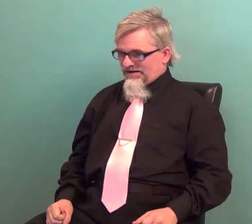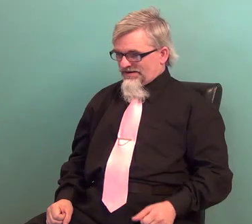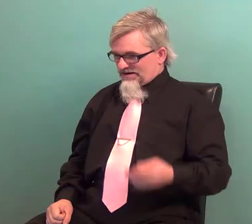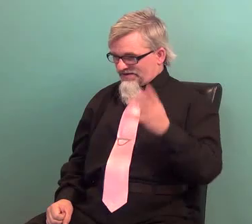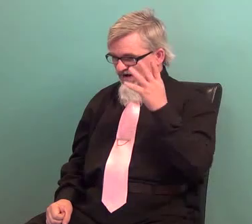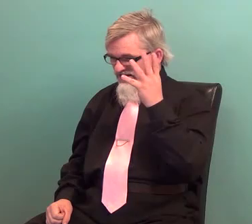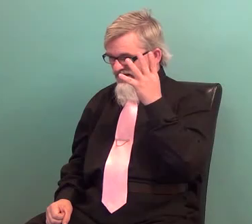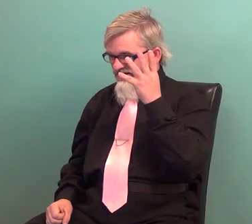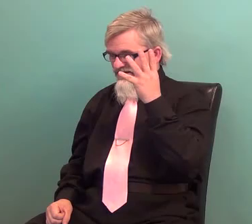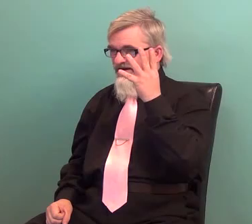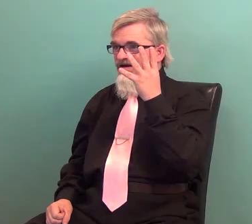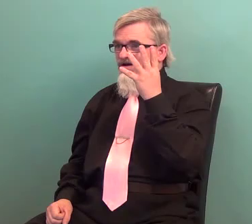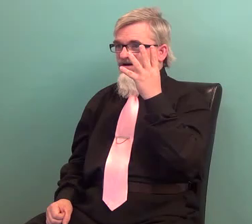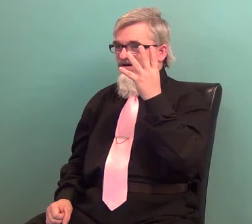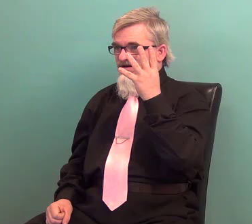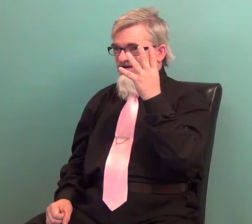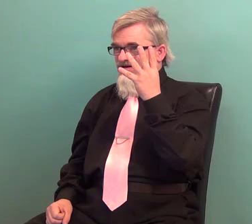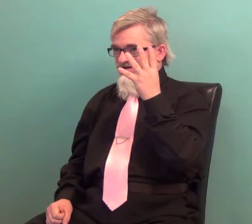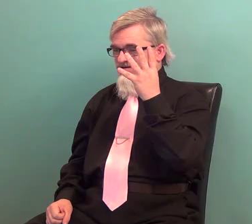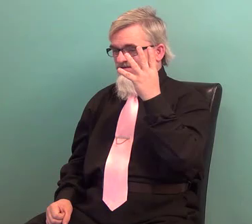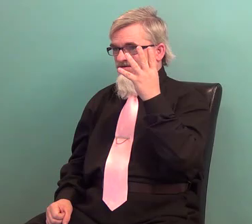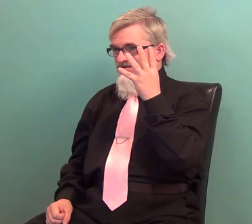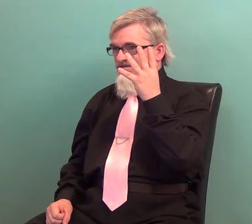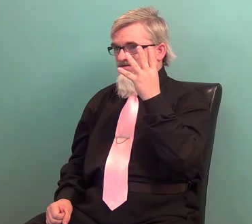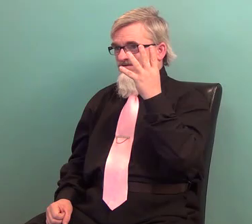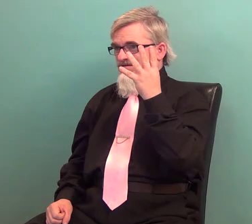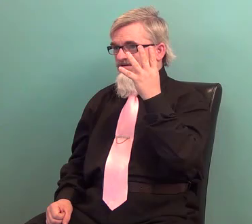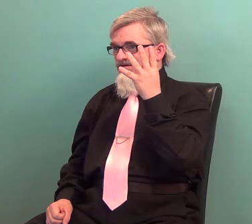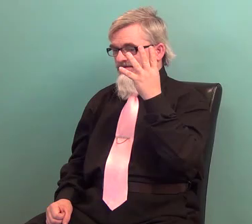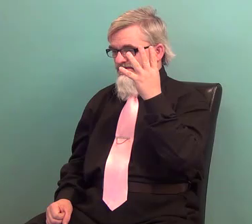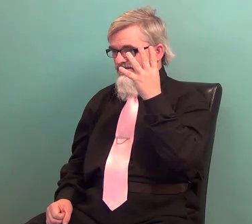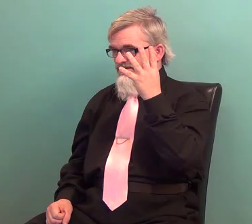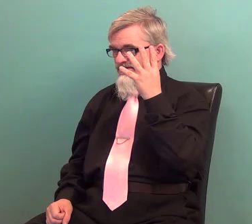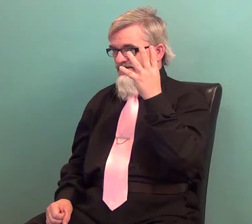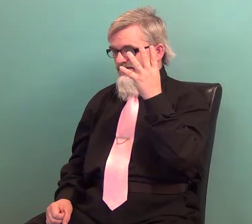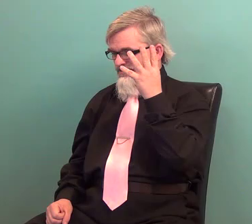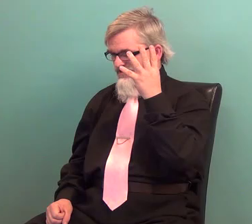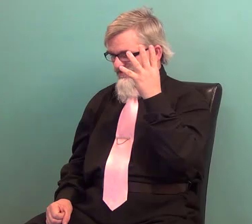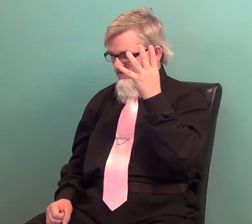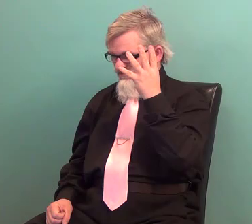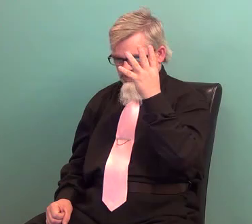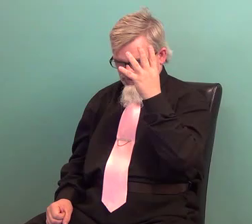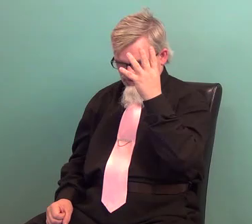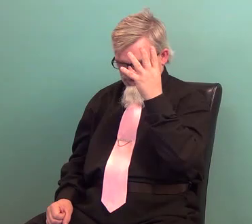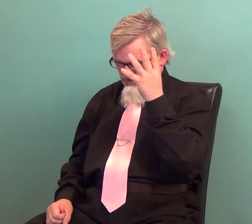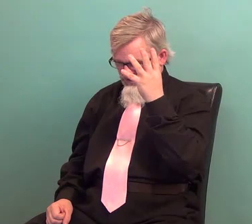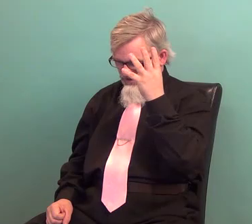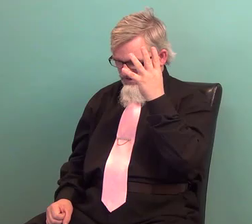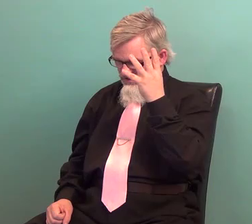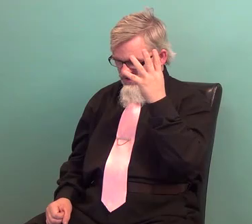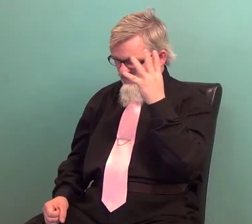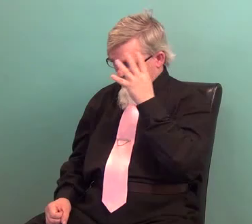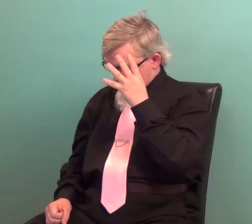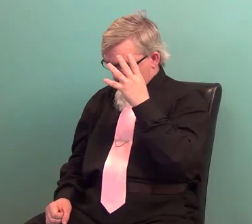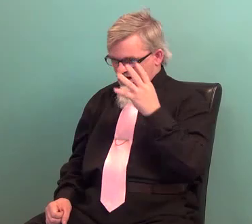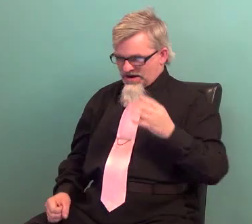Czwartego?